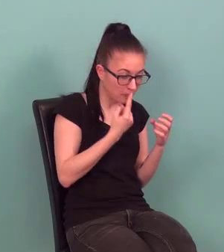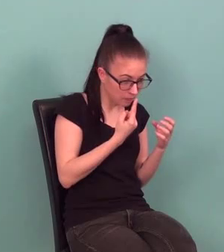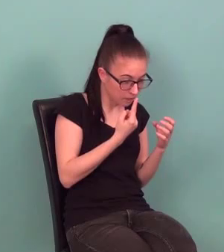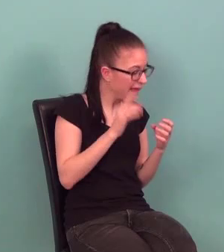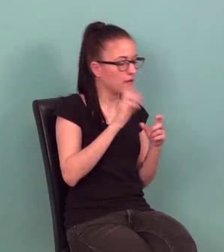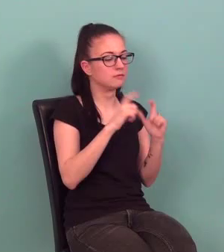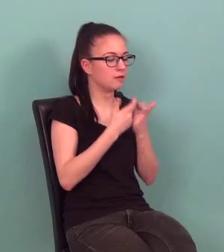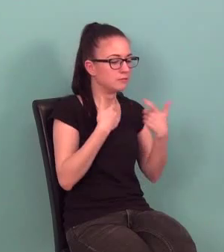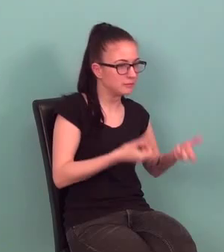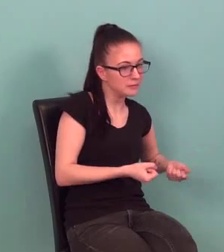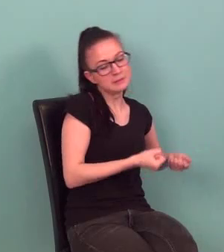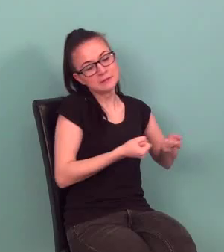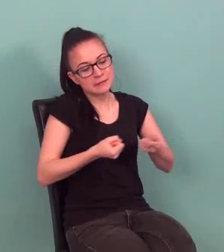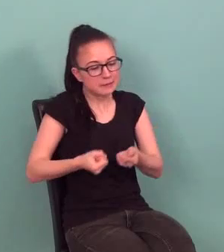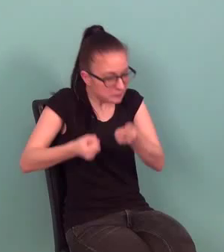A niech to! Bierze cały kosz i stawia go na rowerze.